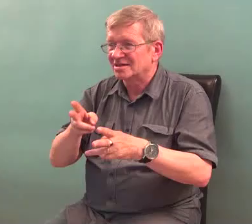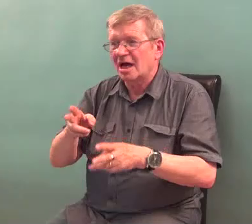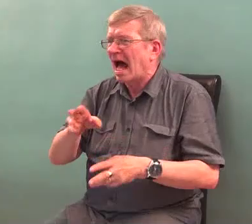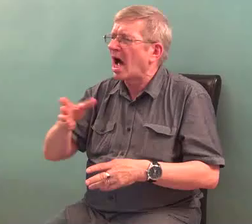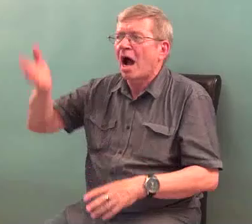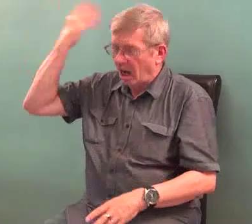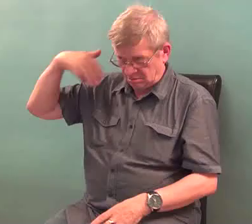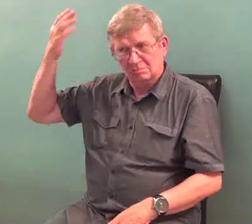Dawno.